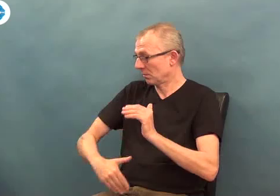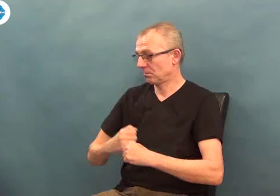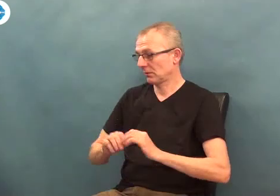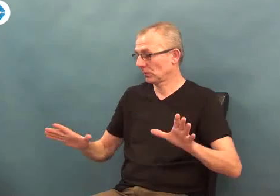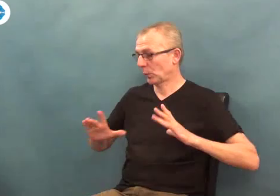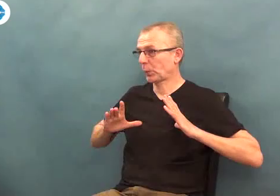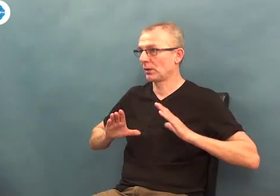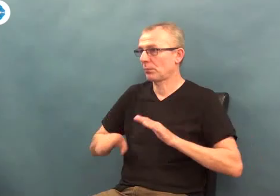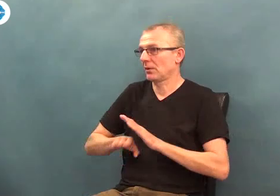Później mam wolne.